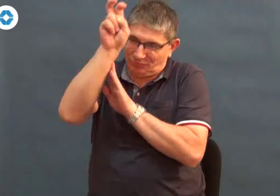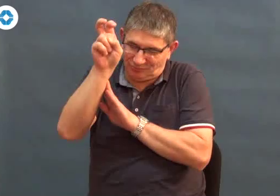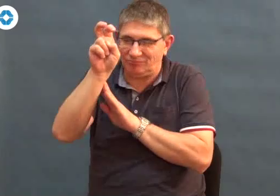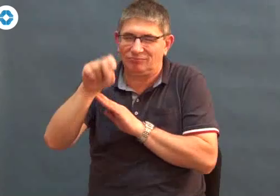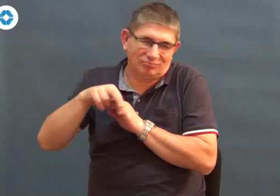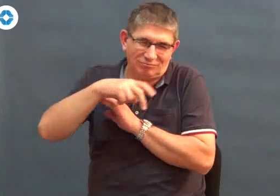Idzie.